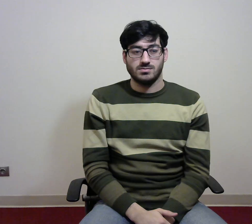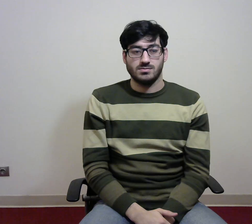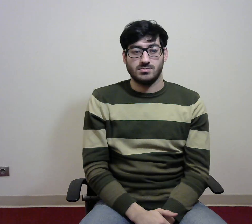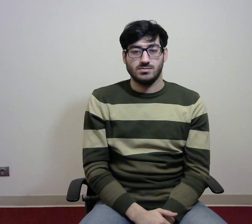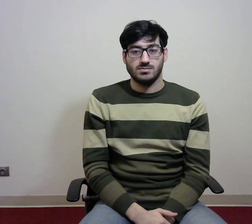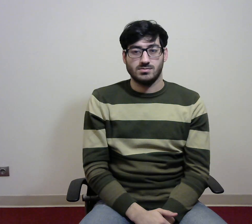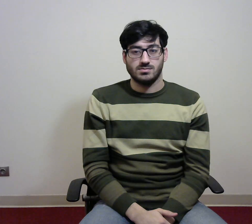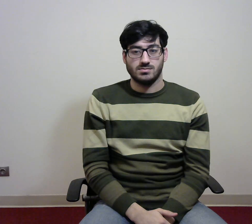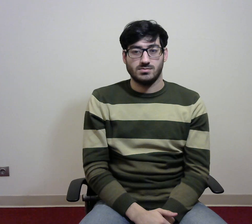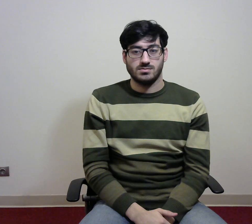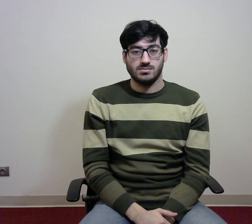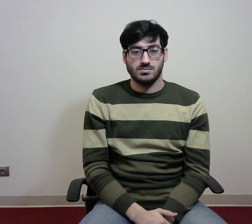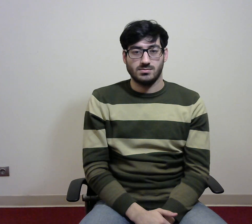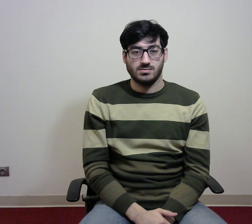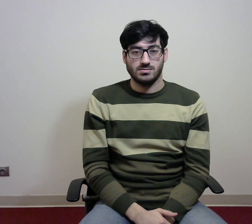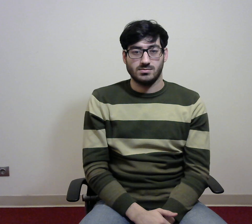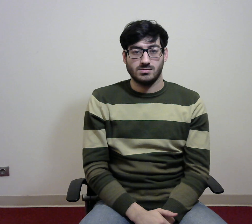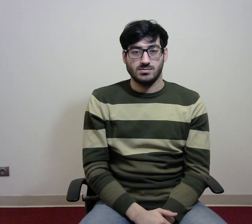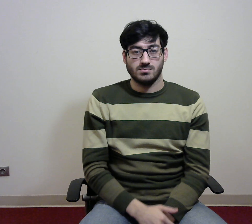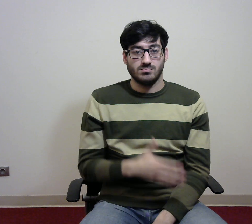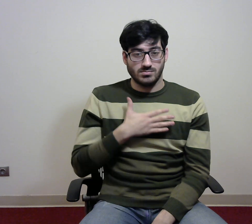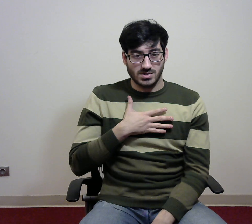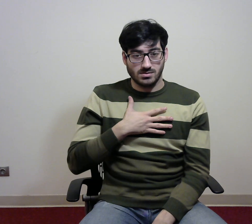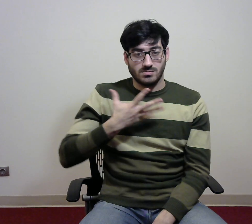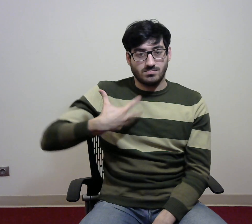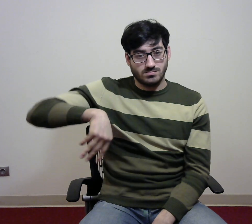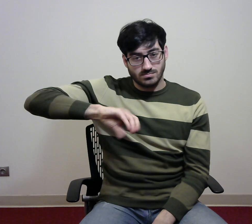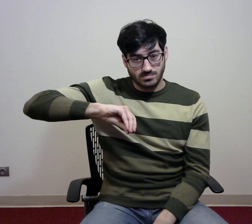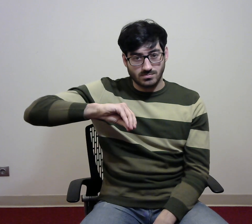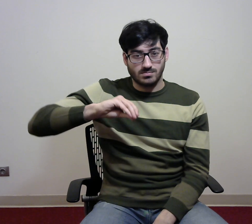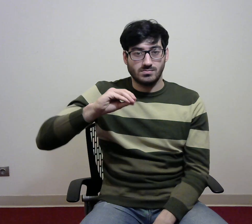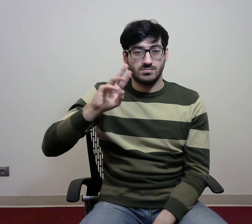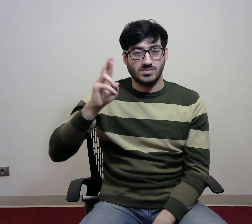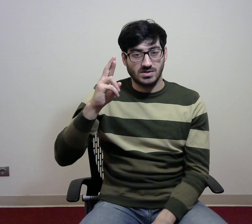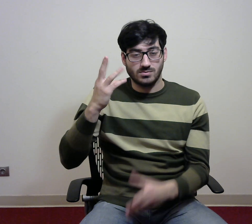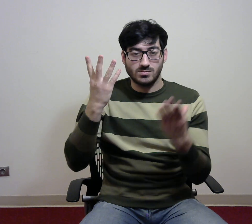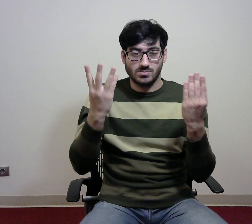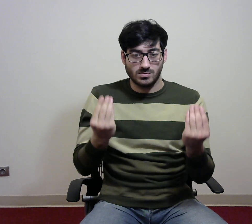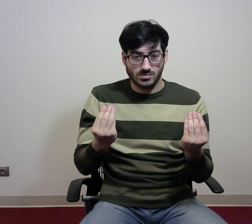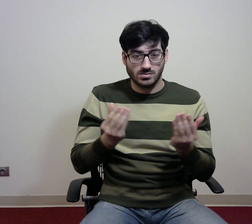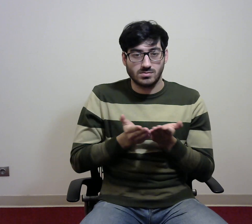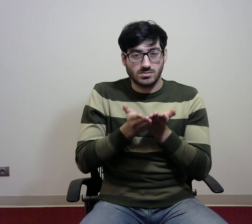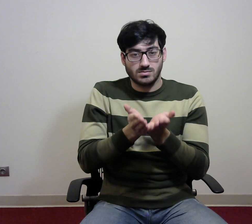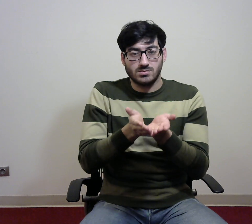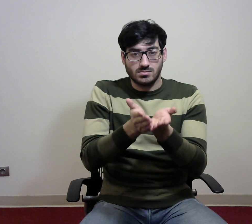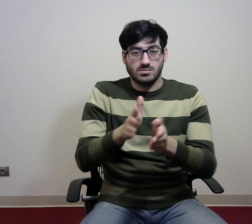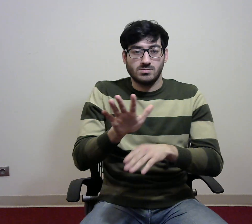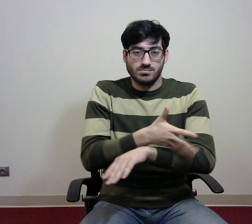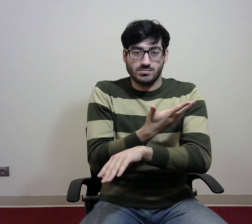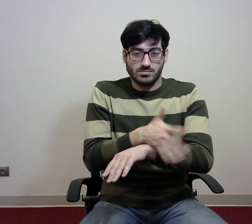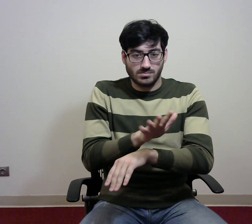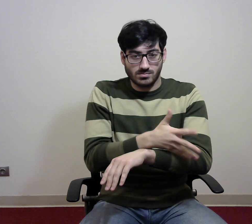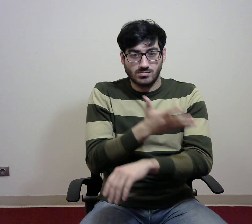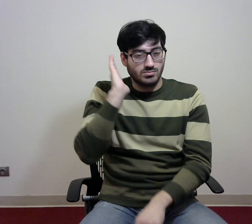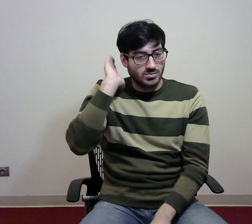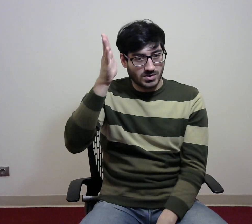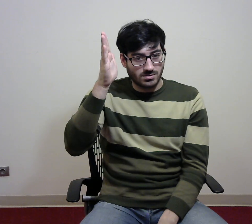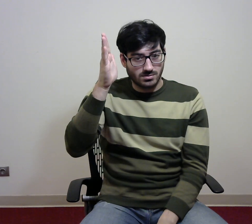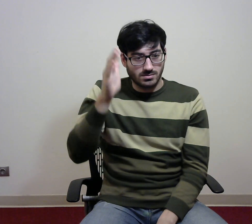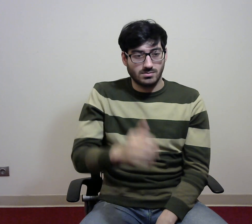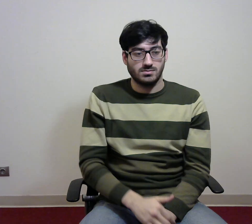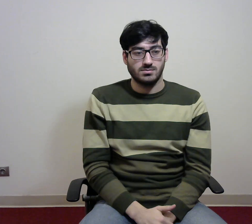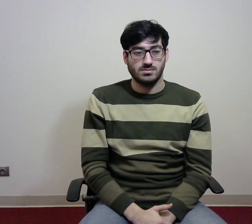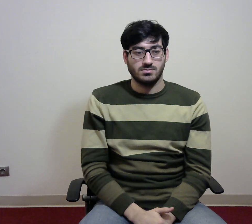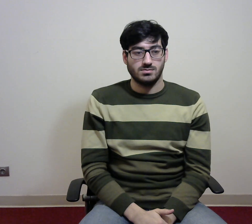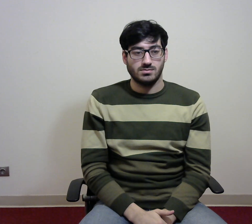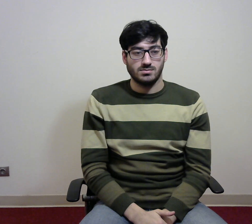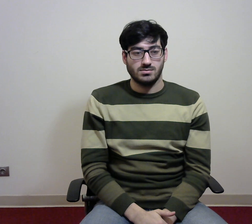Biz cümə günü gəmi gəzintisində olacağıq